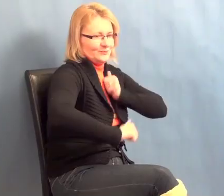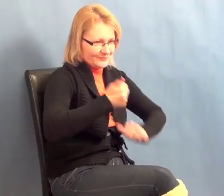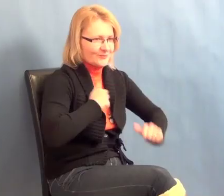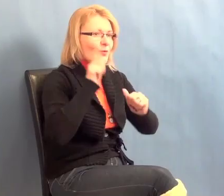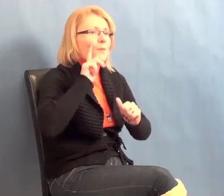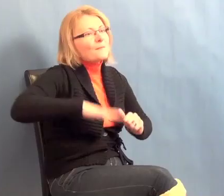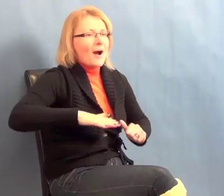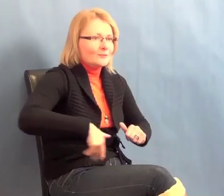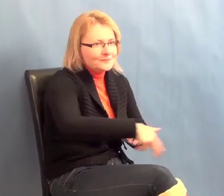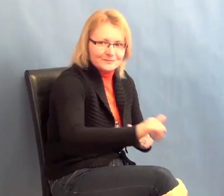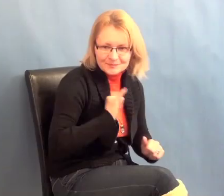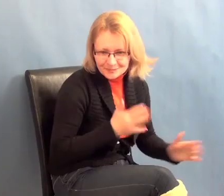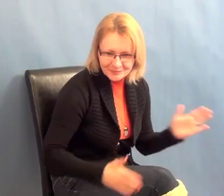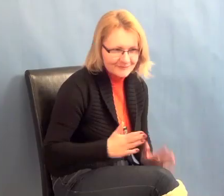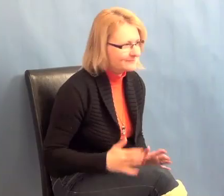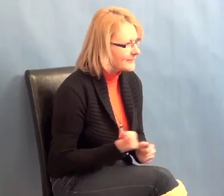Mały chłopiec poszedł, zaczął pakować kamienie do kieszeni.